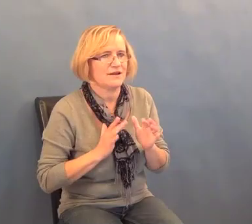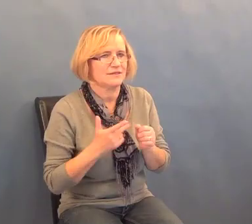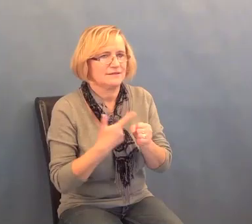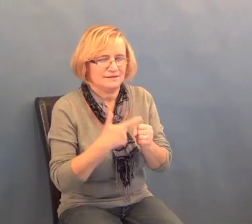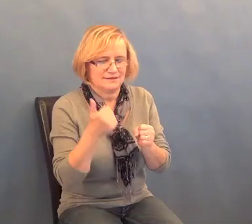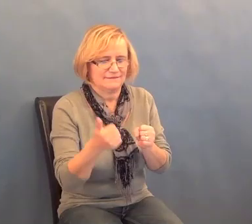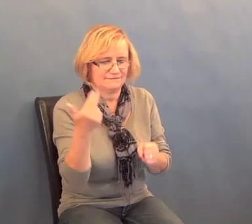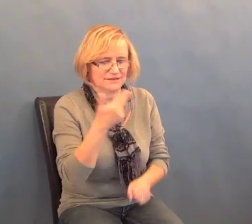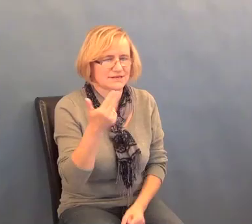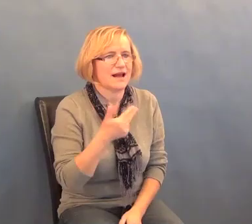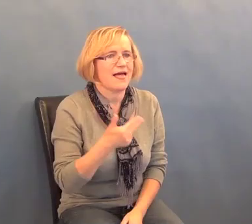Dwudziestego pierwszego, czyli w niedzielę.